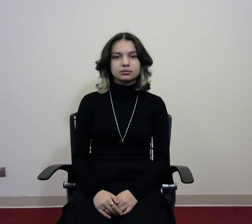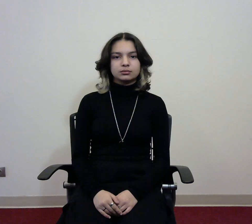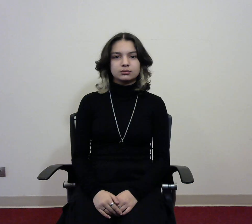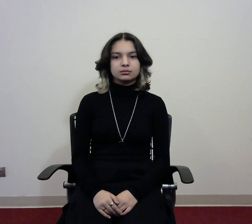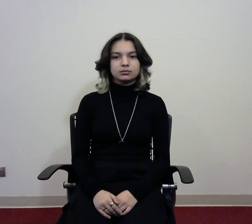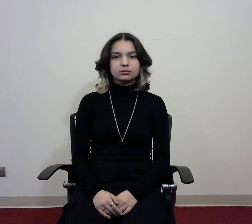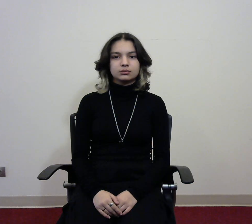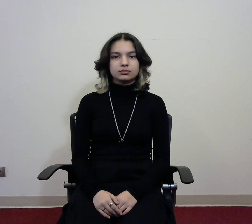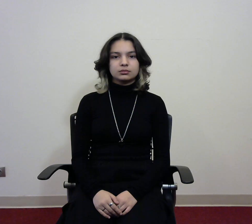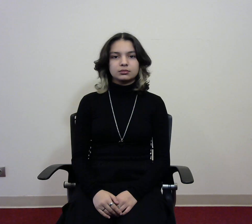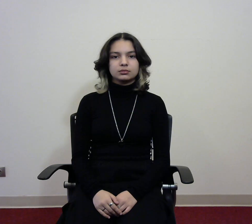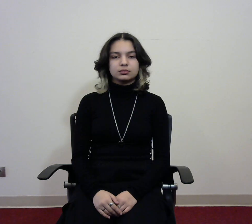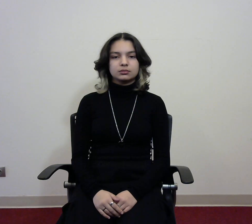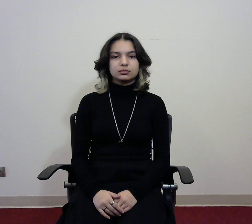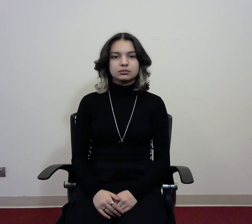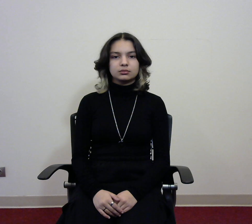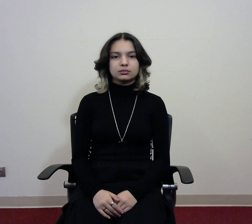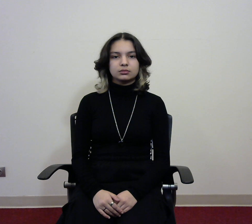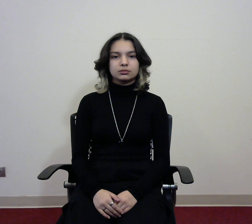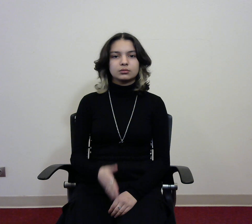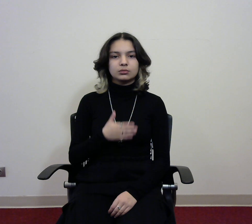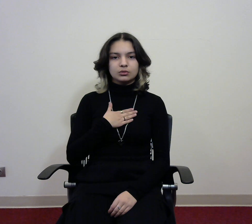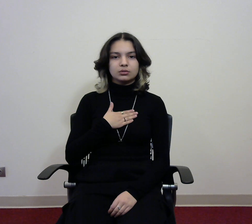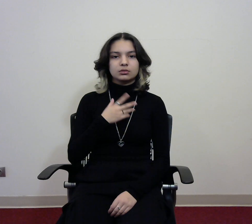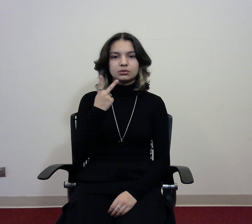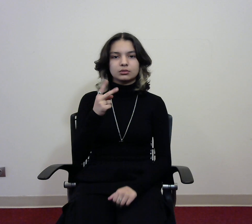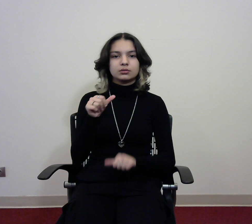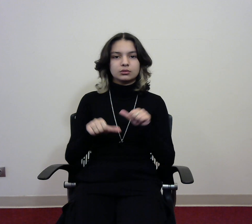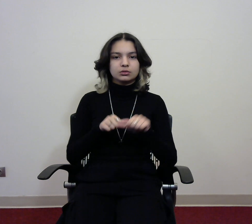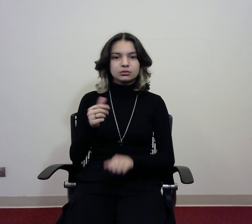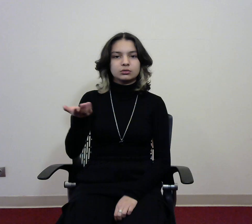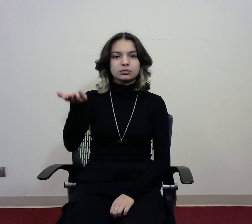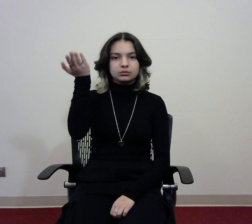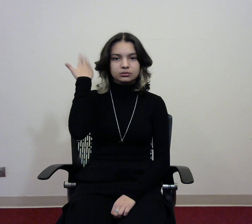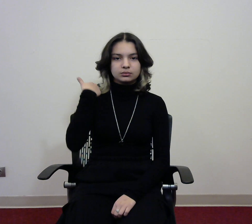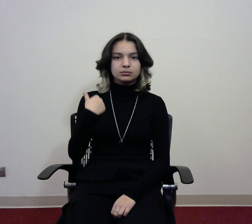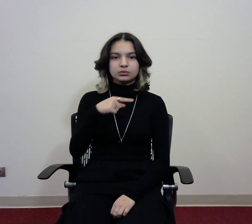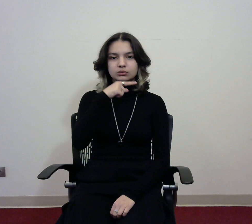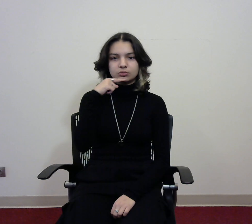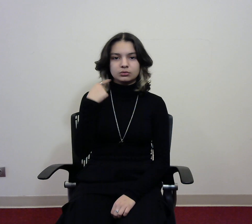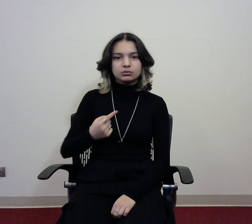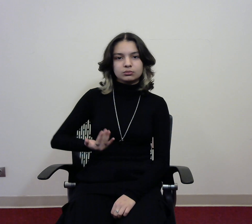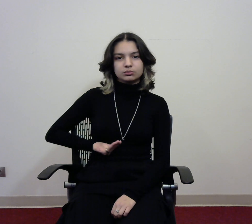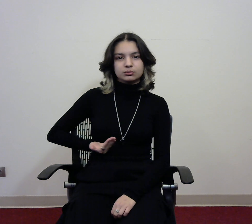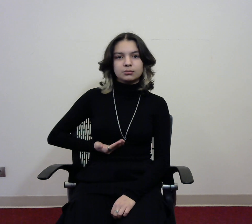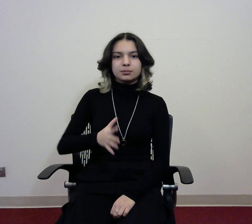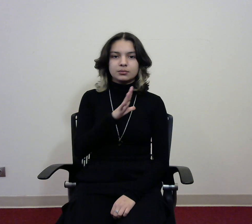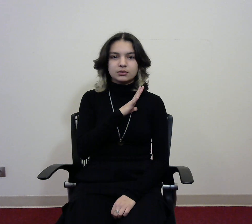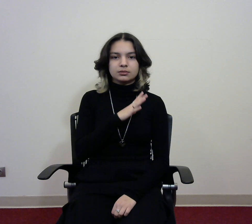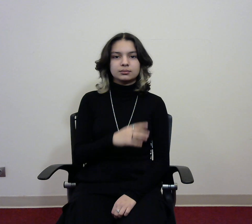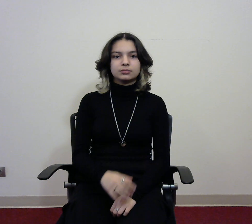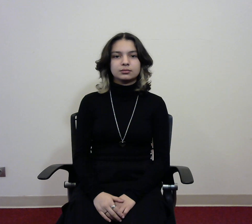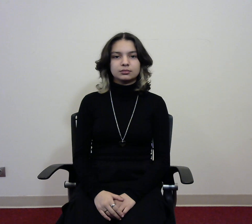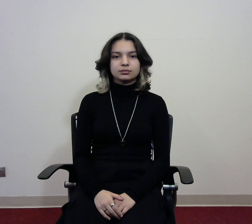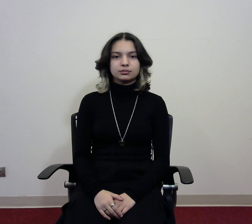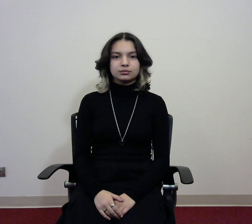Mən iki il öncə Rusiyada yaşayırdım